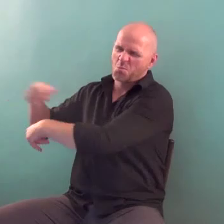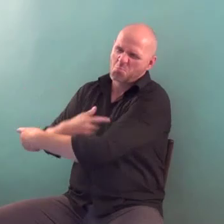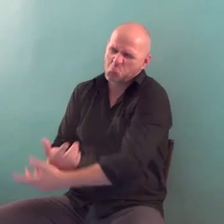Ja nie wiem.